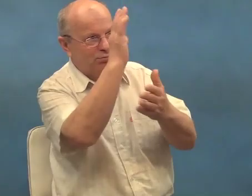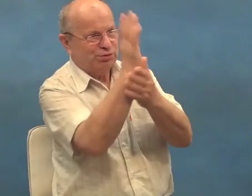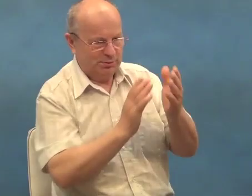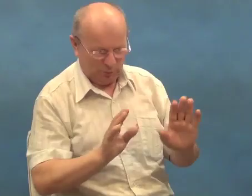Tak się umówili.